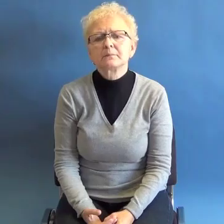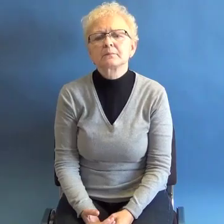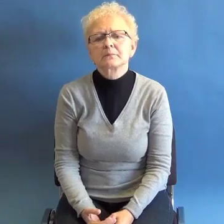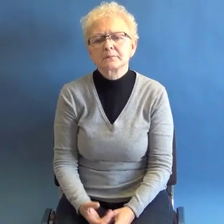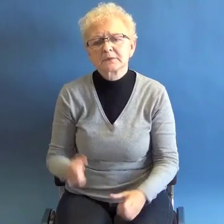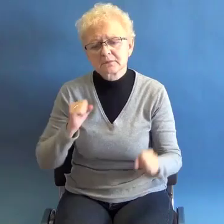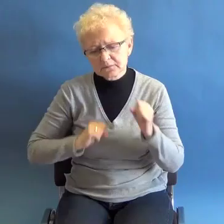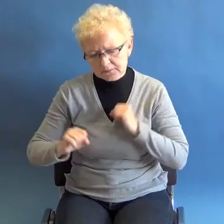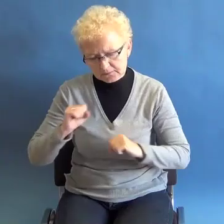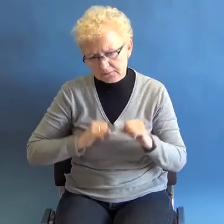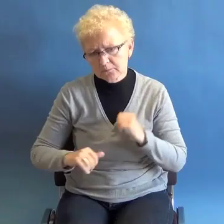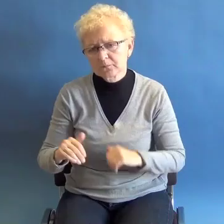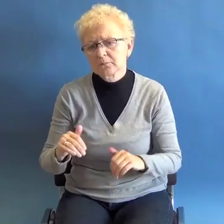Można ćwiczyć.